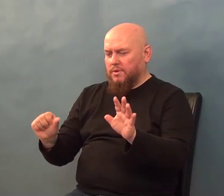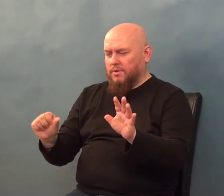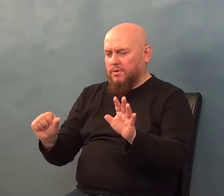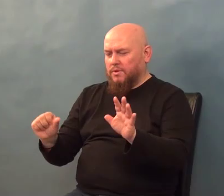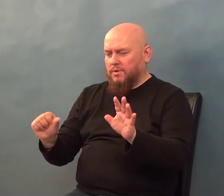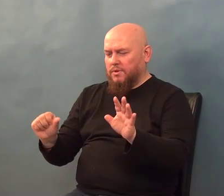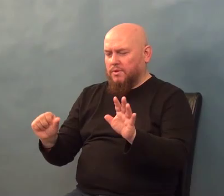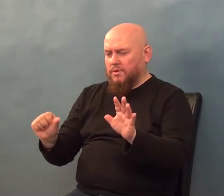Po szóstej.